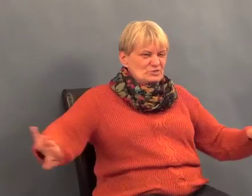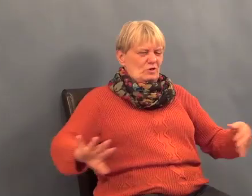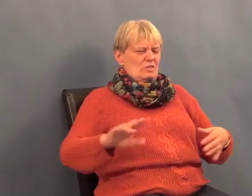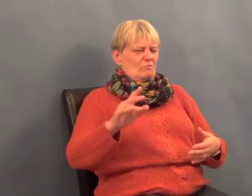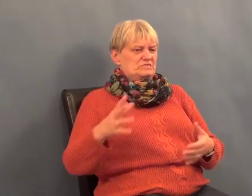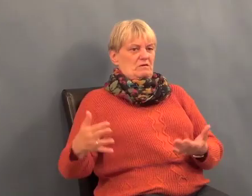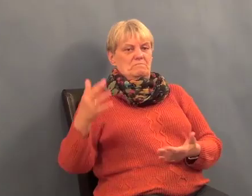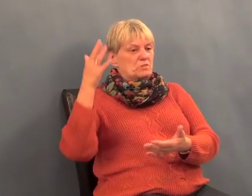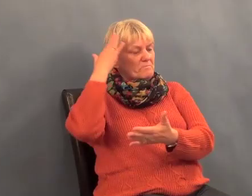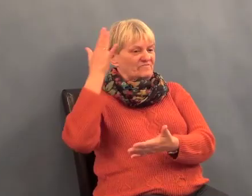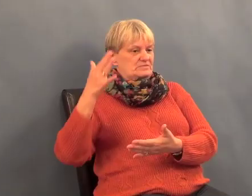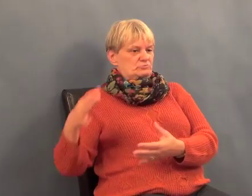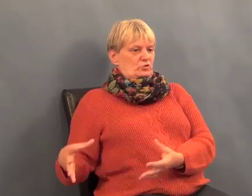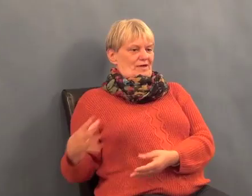Bo by policjant się dowiedział, że są razem.